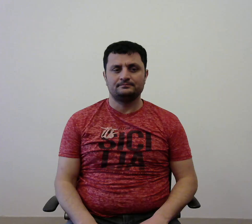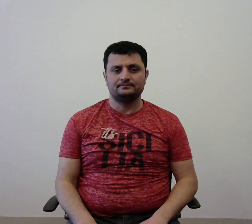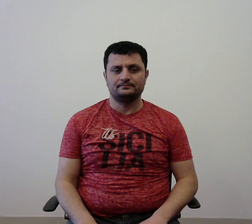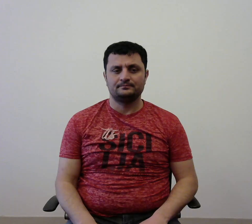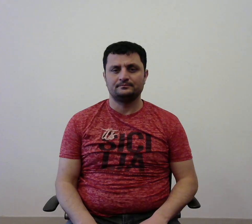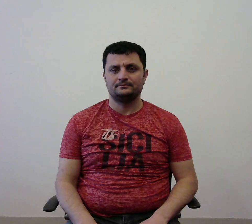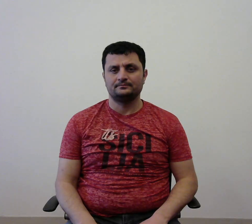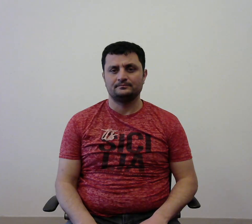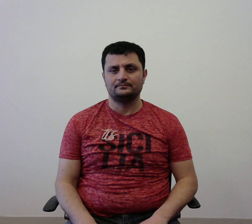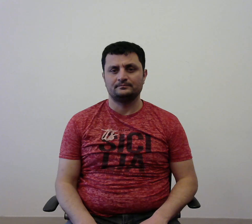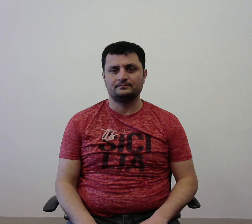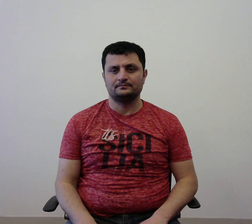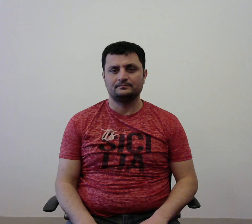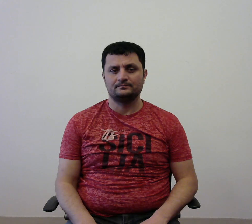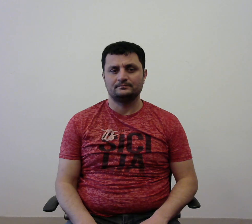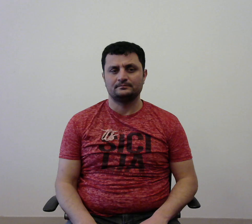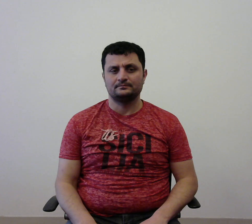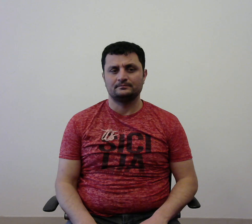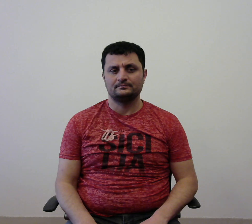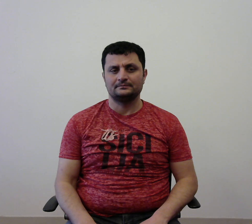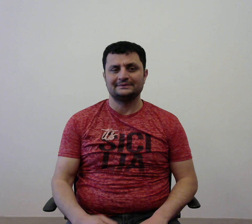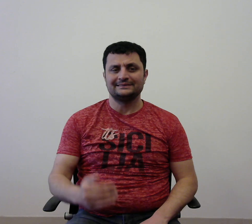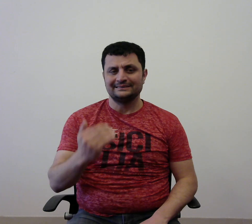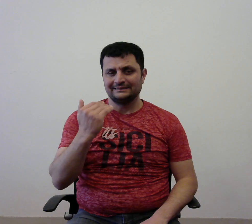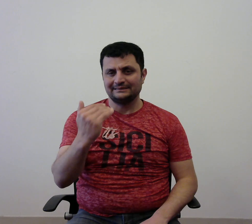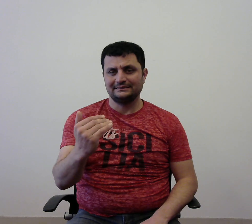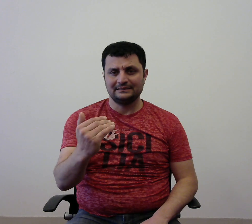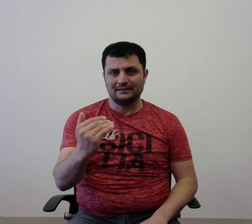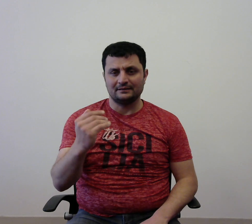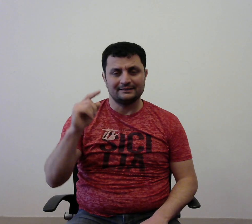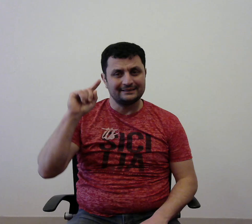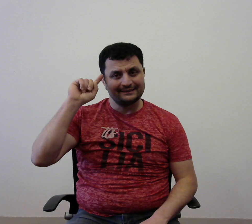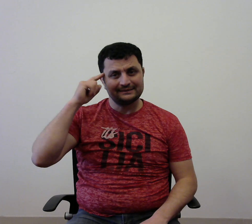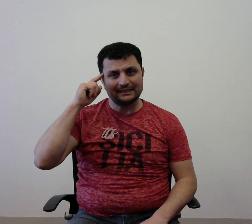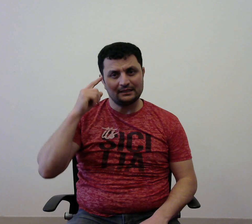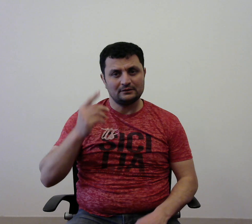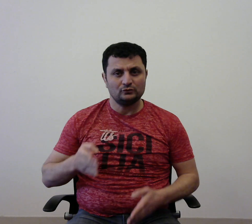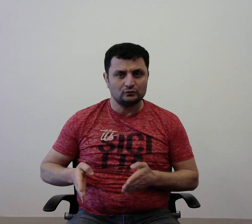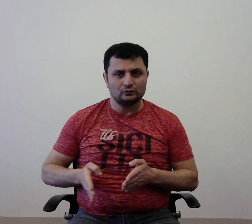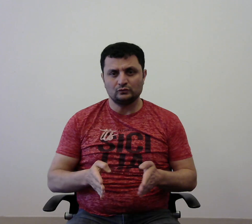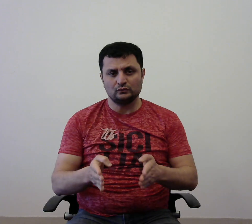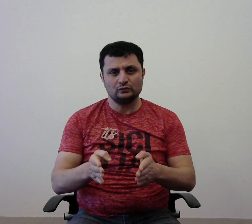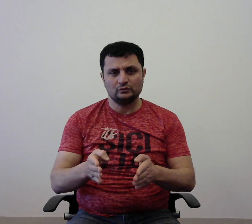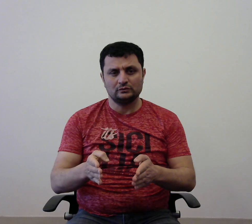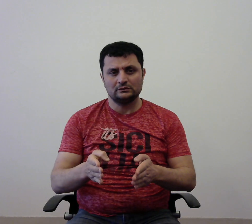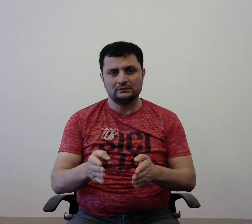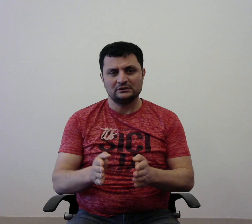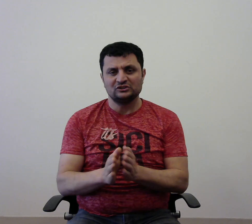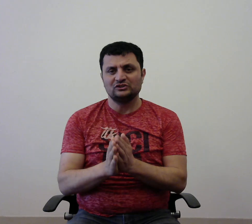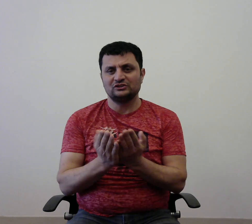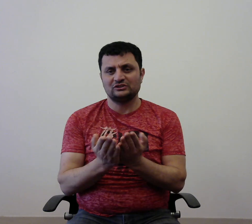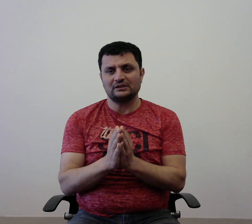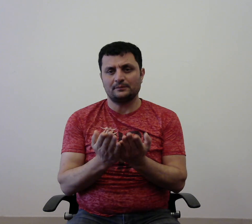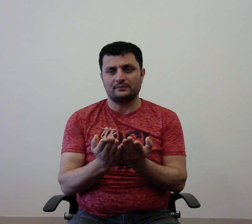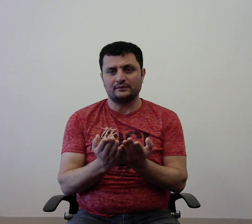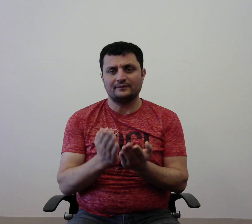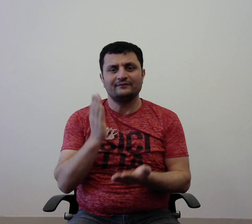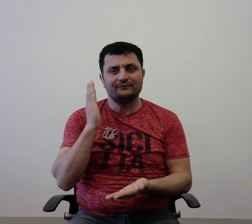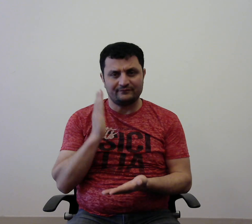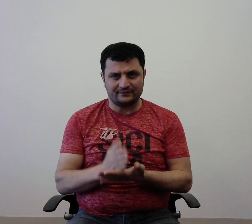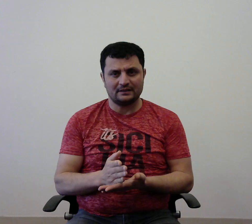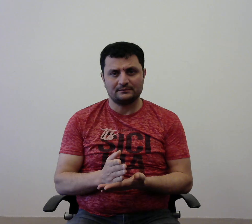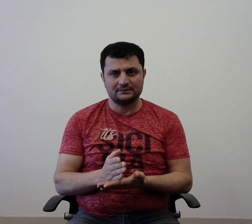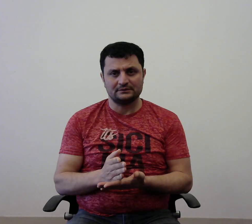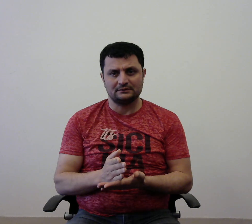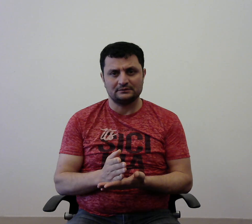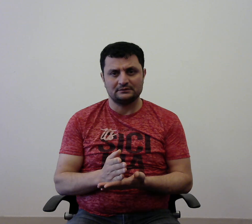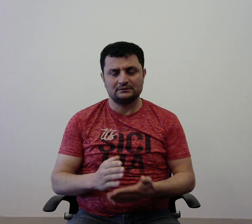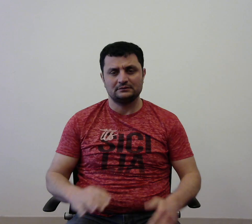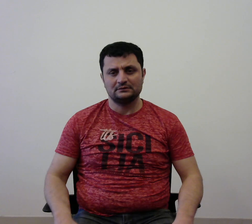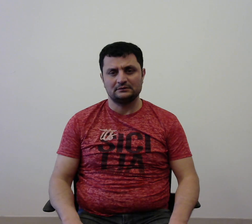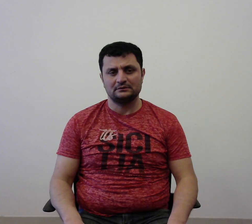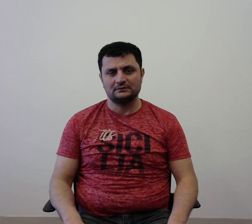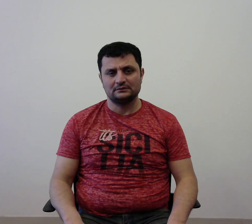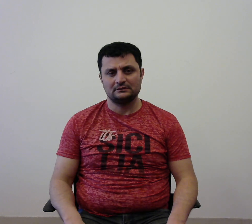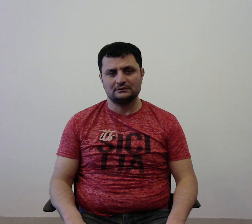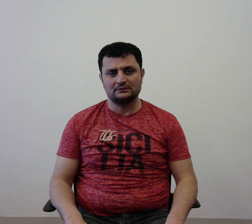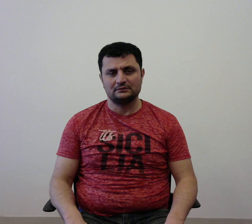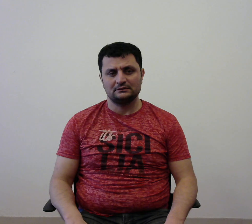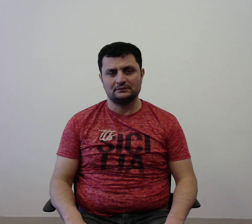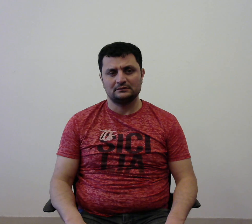Sizdə "Dəli Kür" kitabı var?